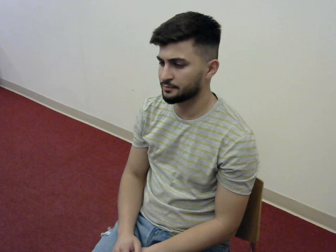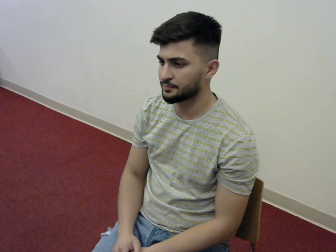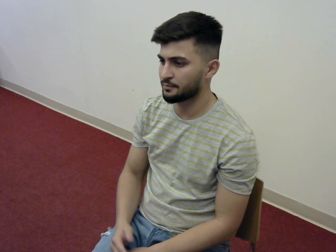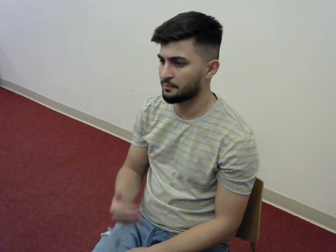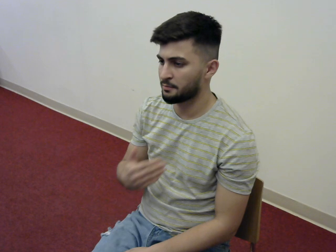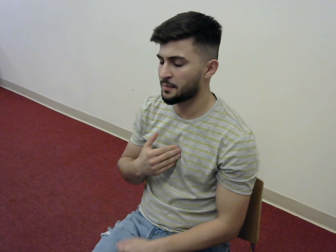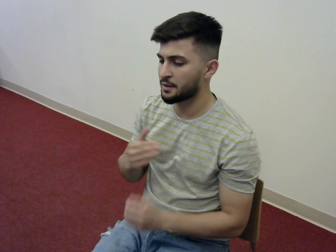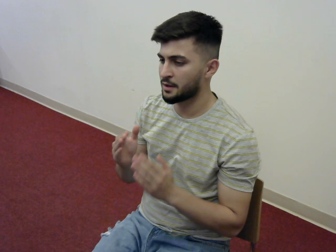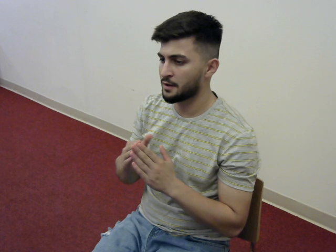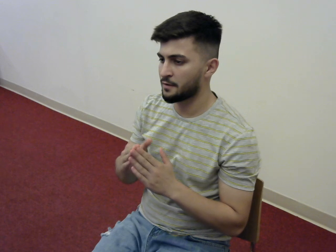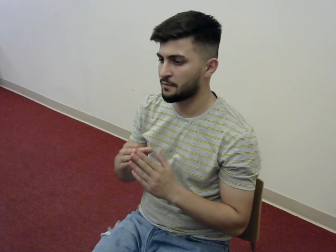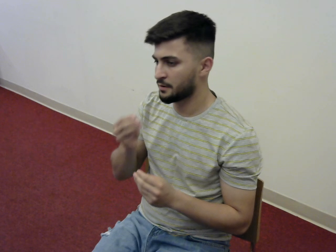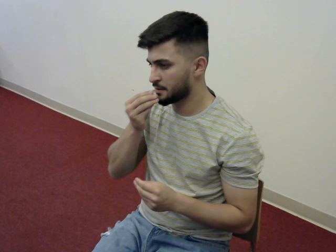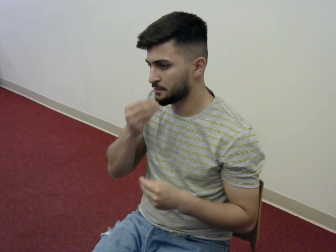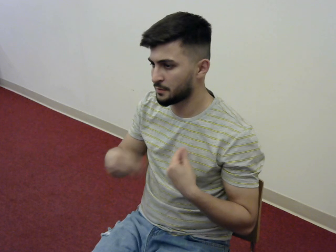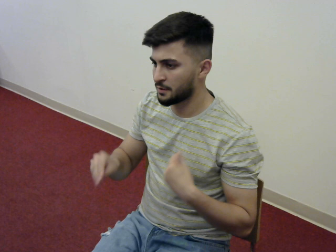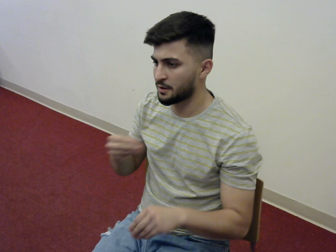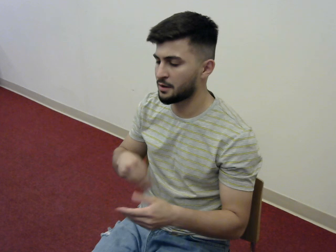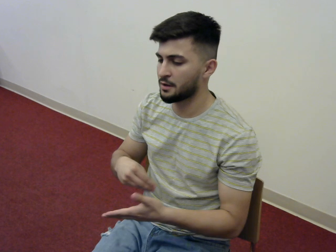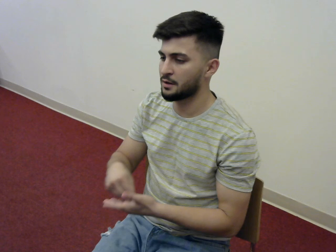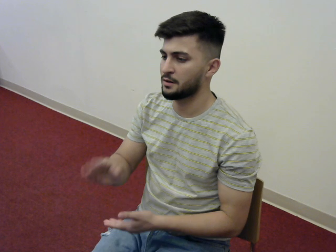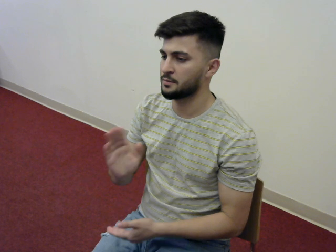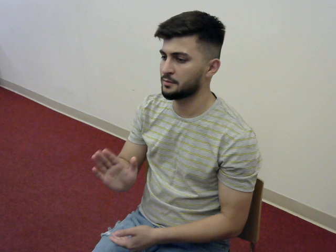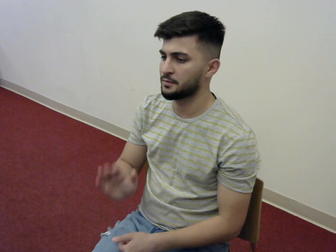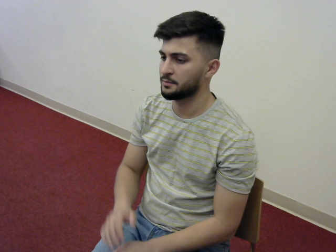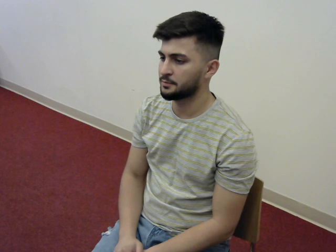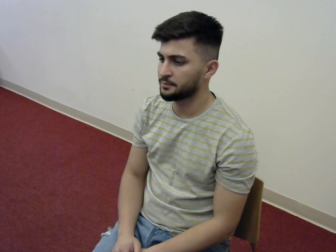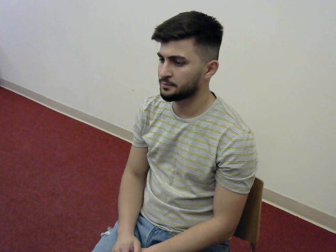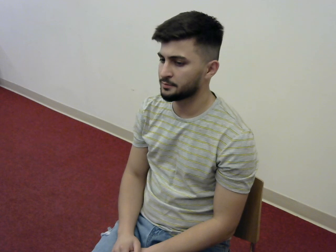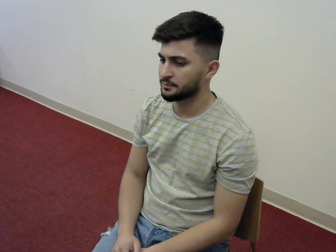Mən evə ərzaq almalıyam